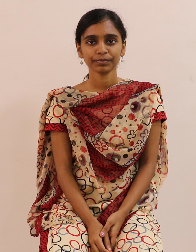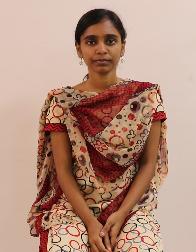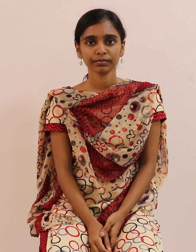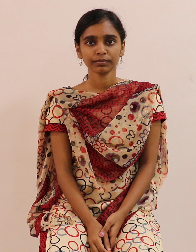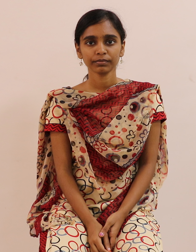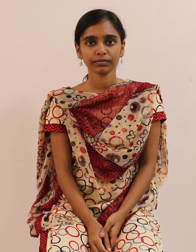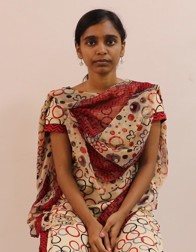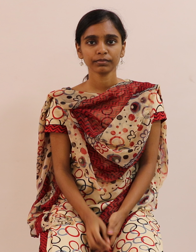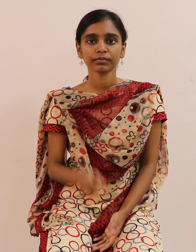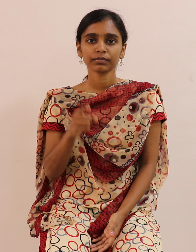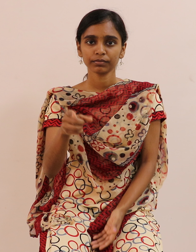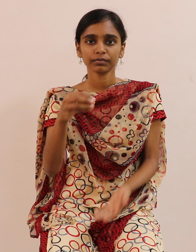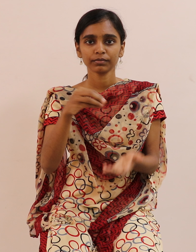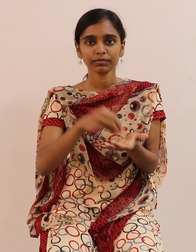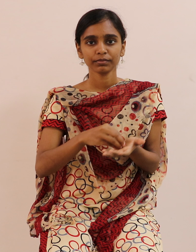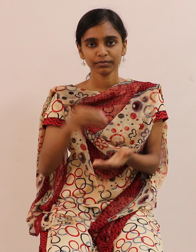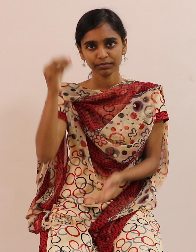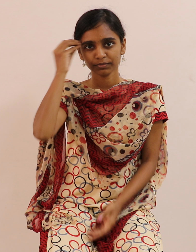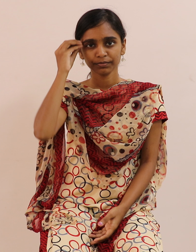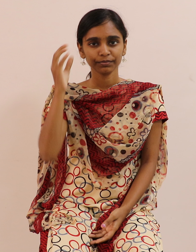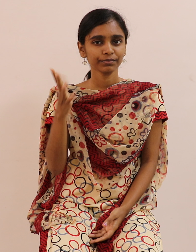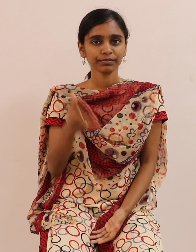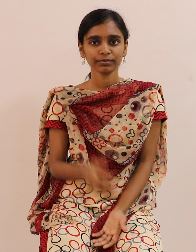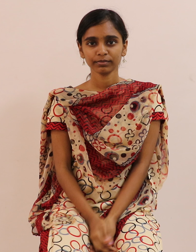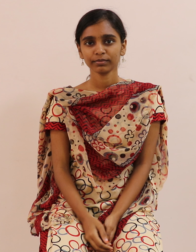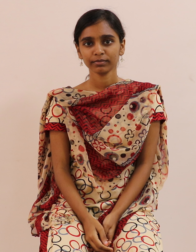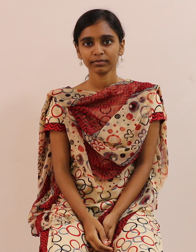i do not like it